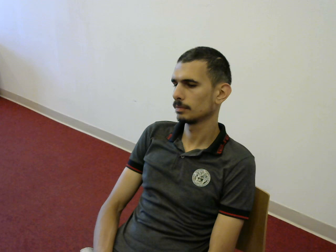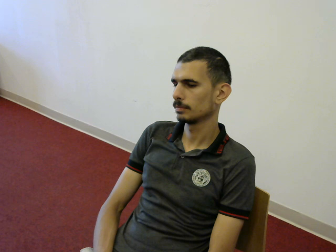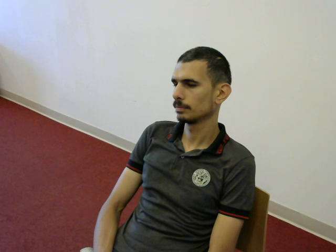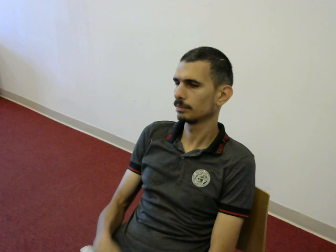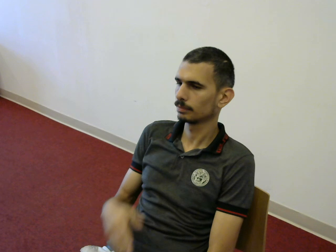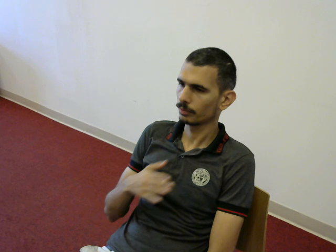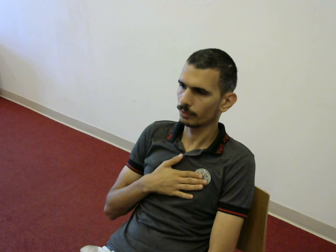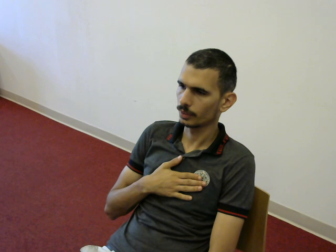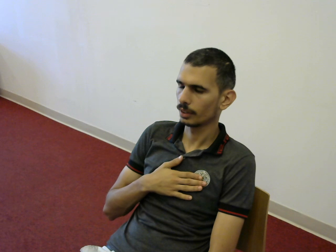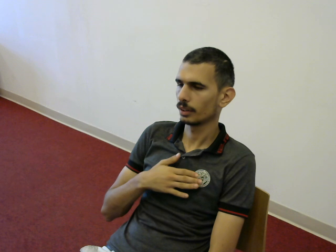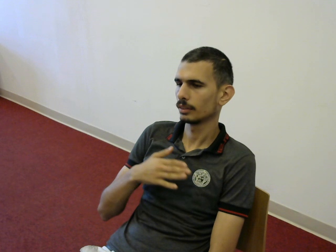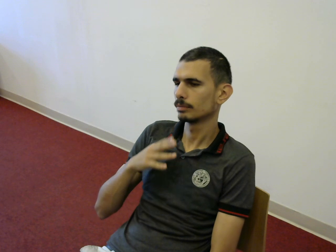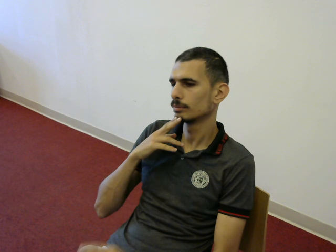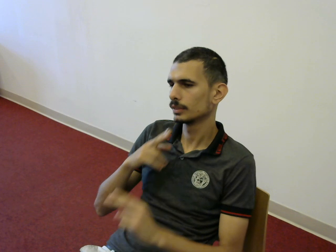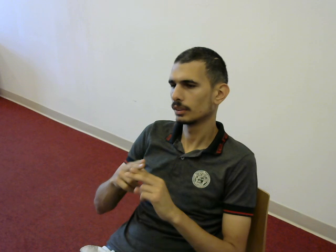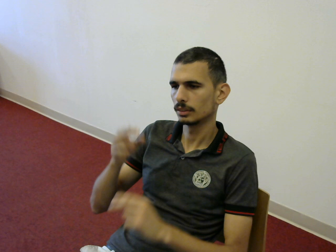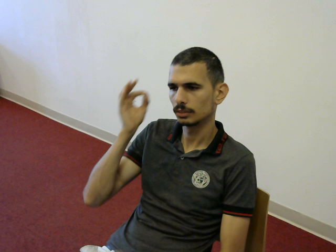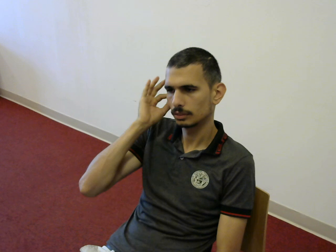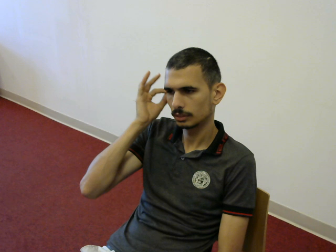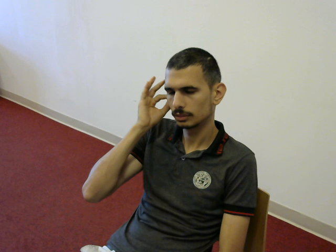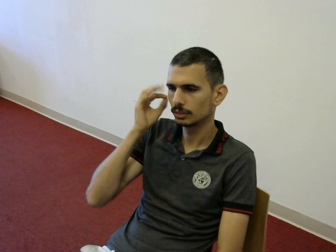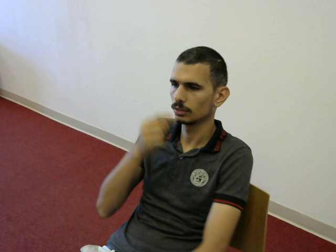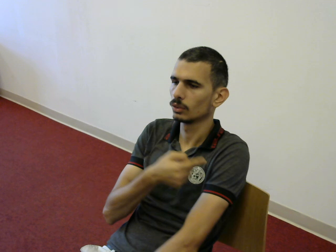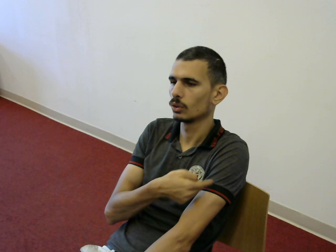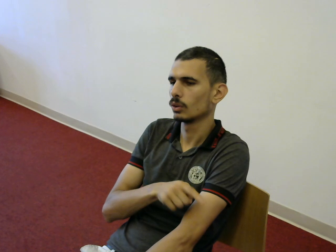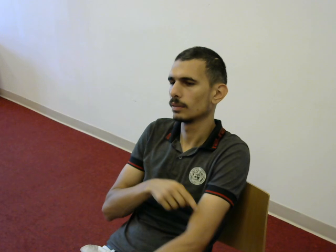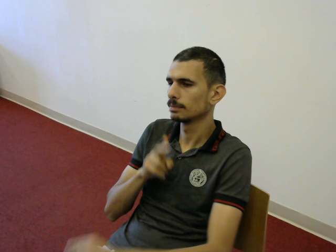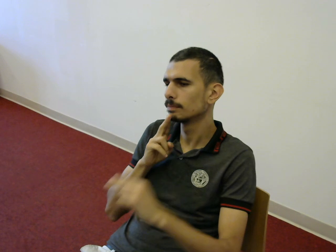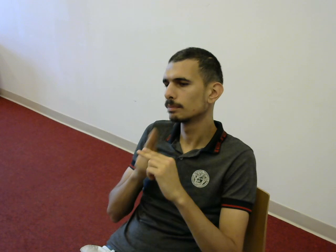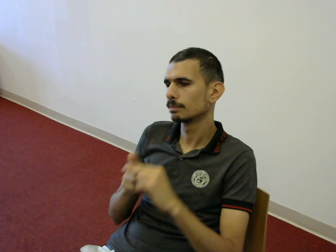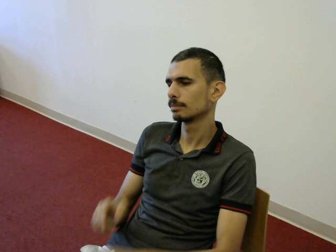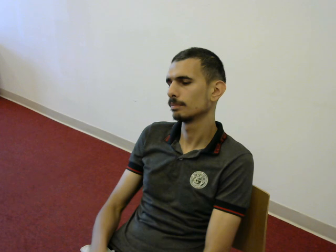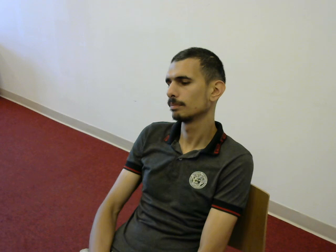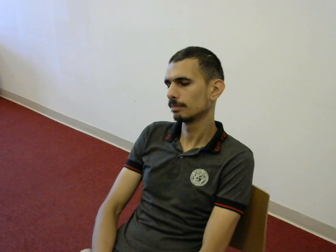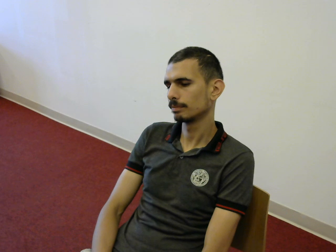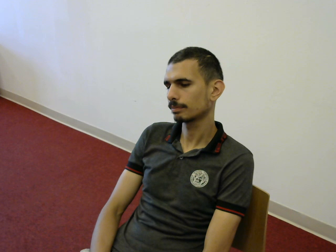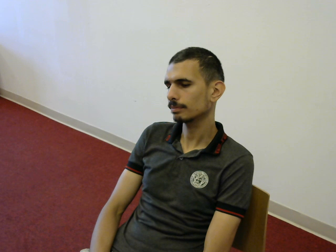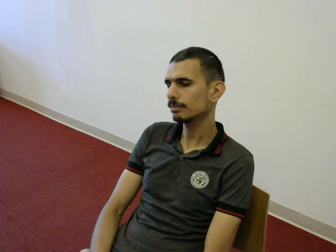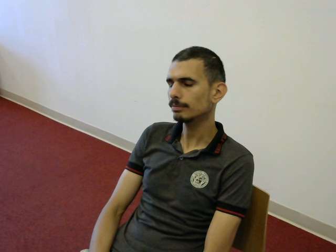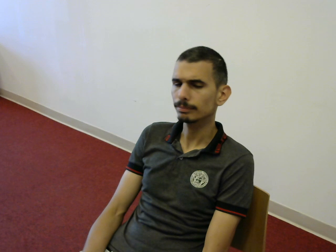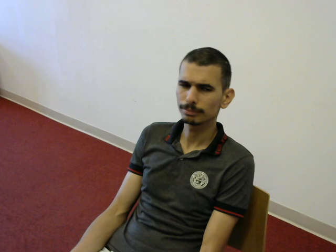Mənim bacım tibb bacısıdır